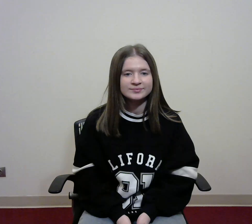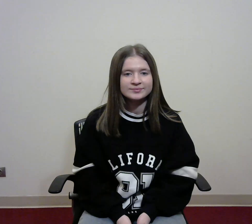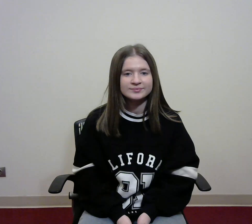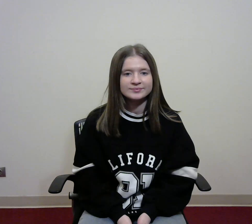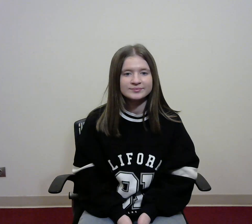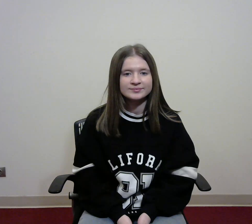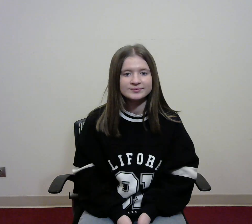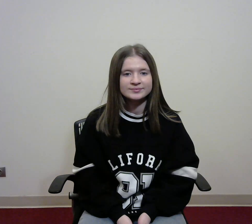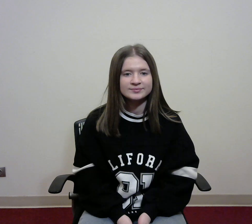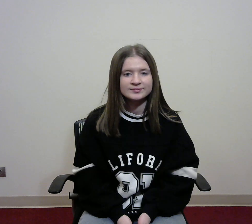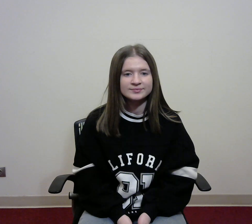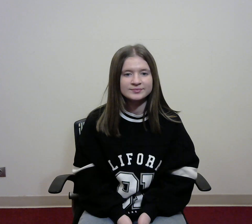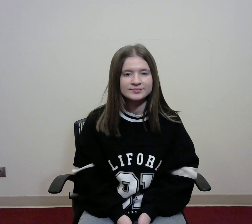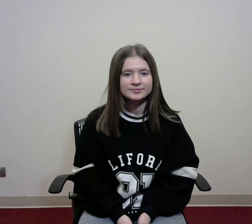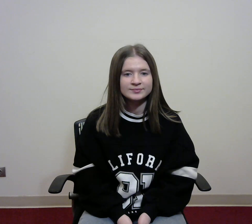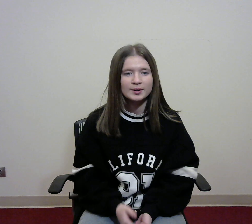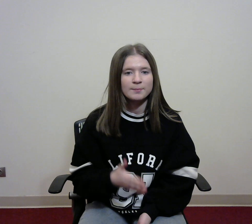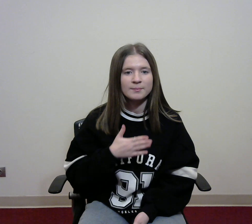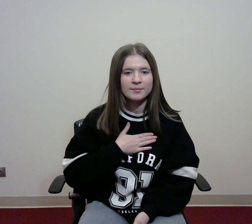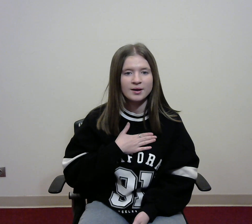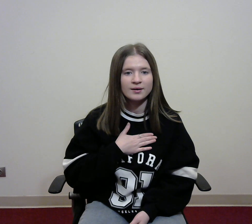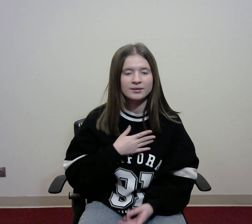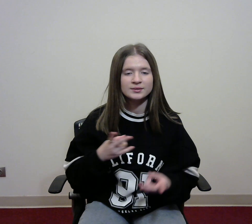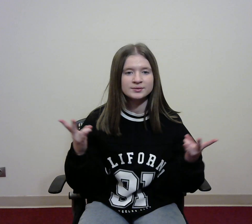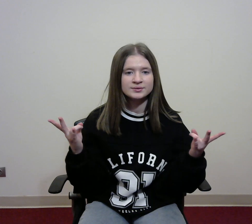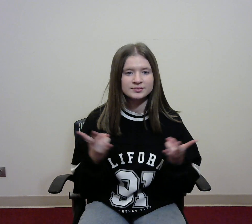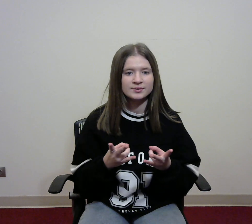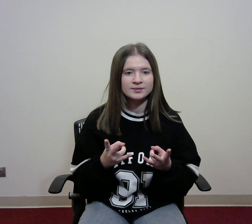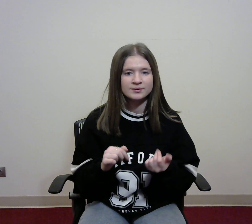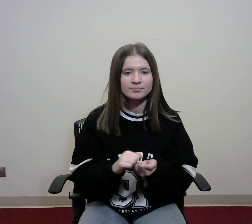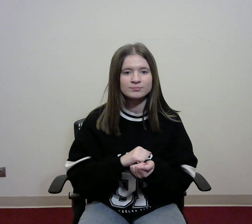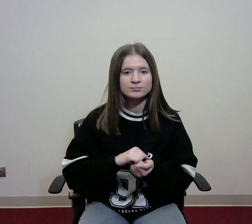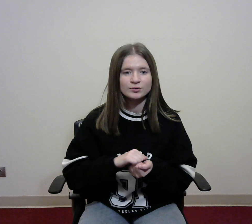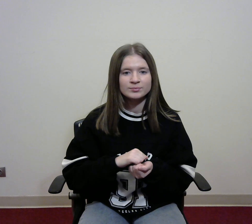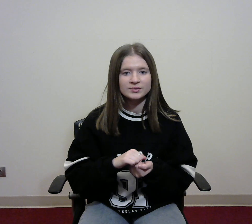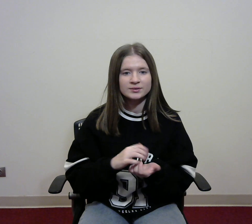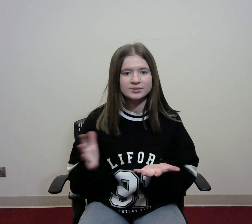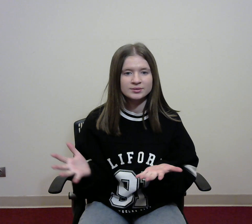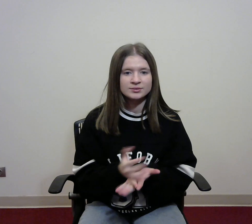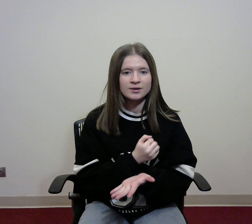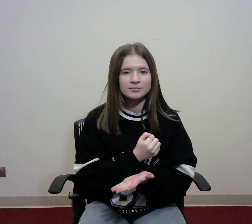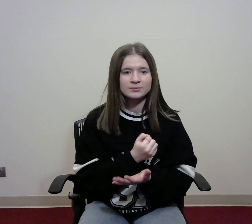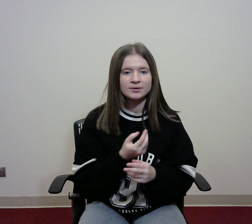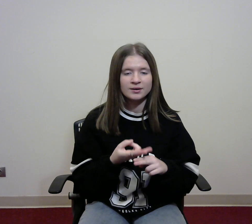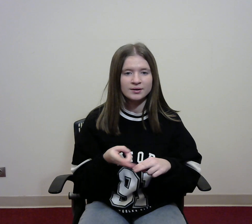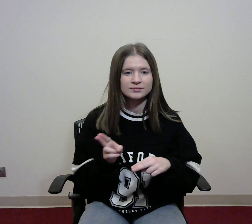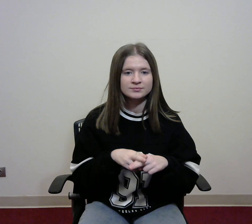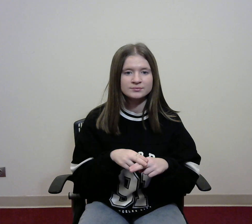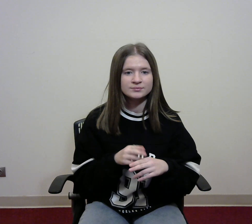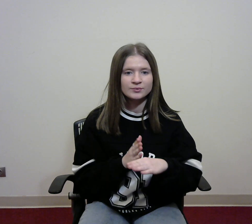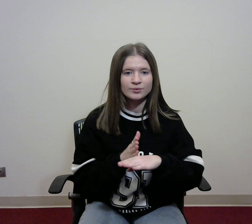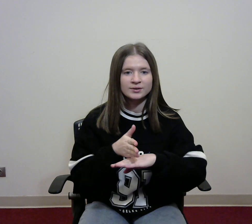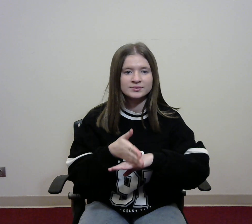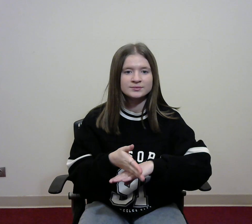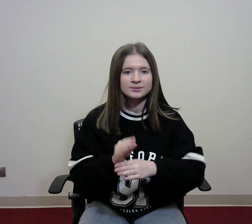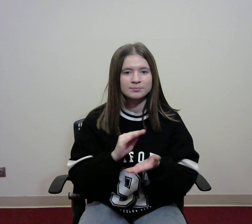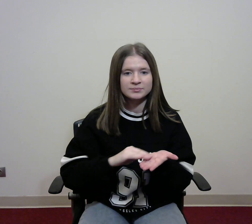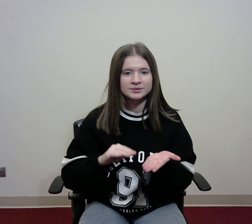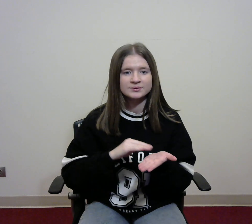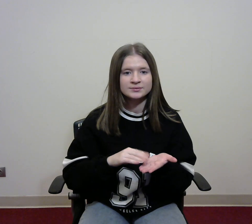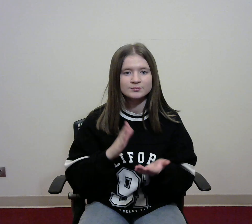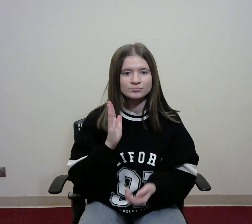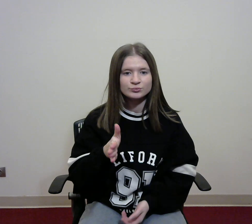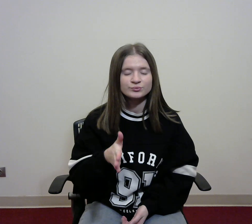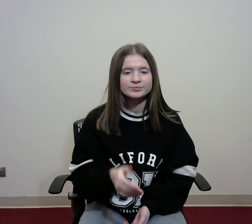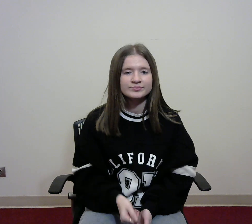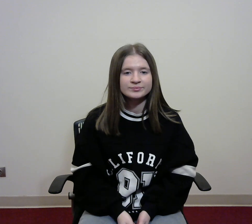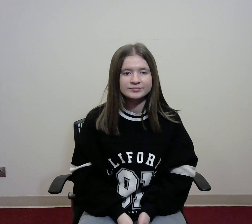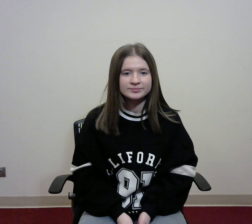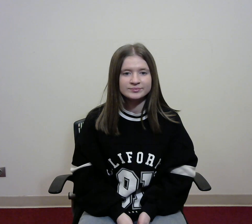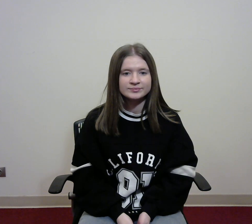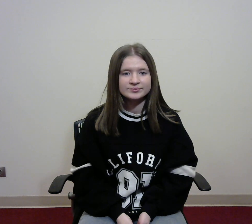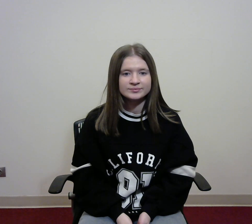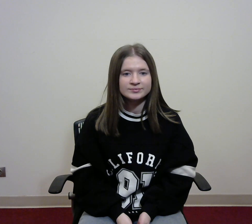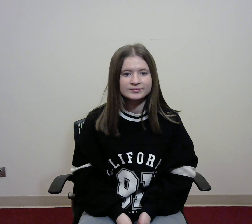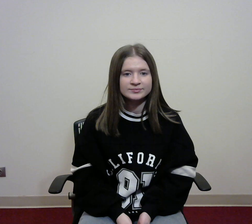Mən lazımlı kağızları tapmaq üçün müraciət yazacam